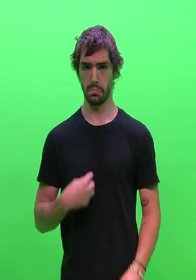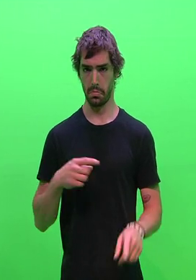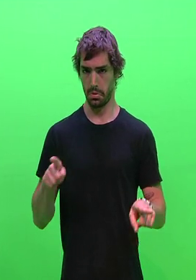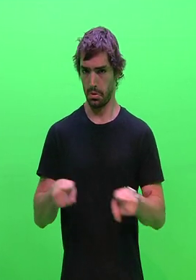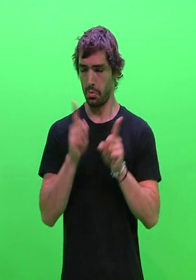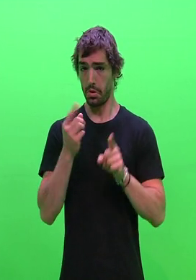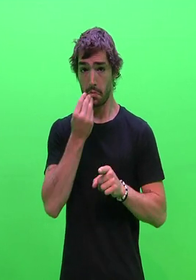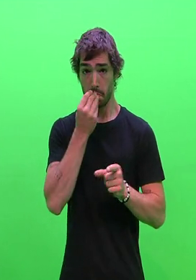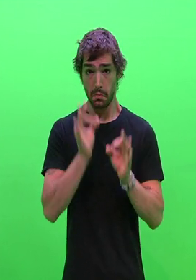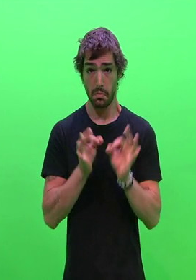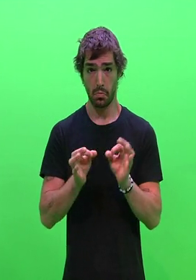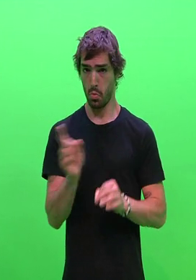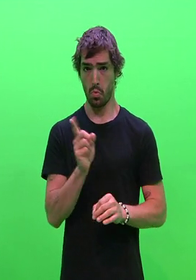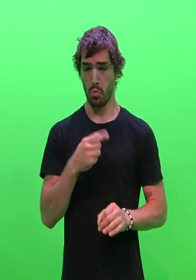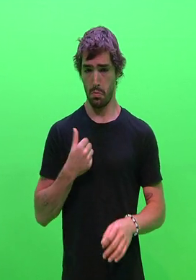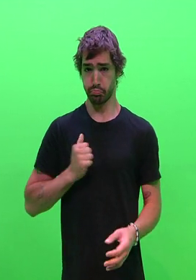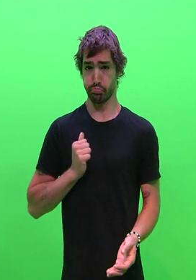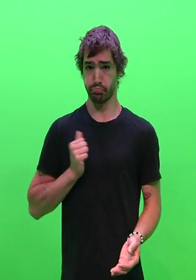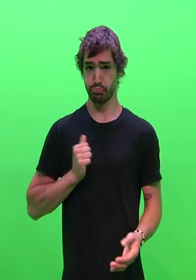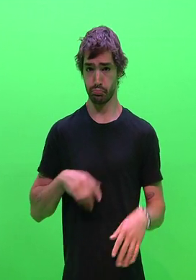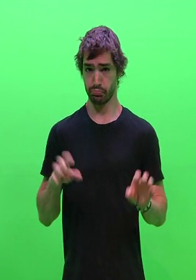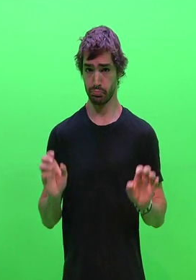M'és igual, no faig dieta, menjo el que vull.